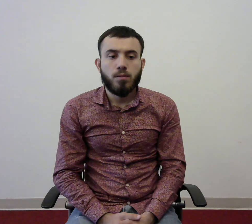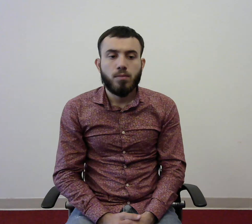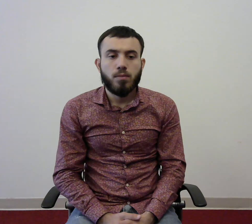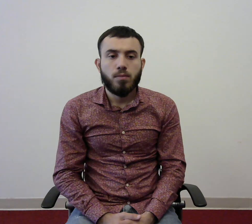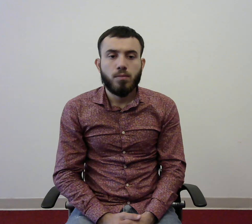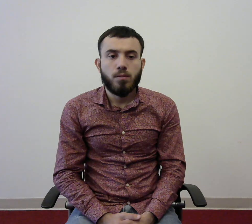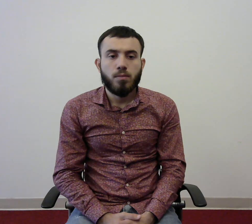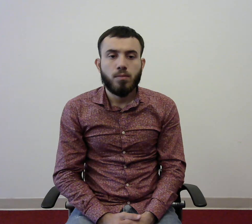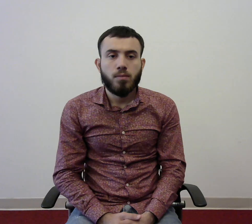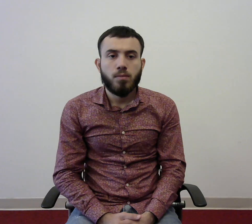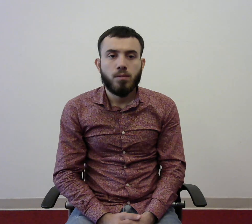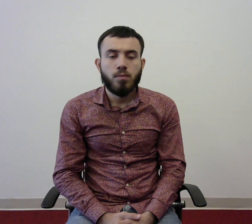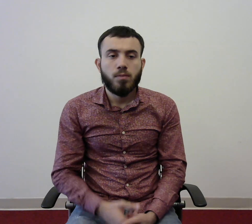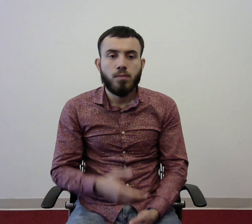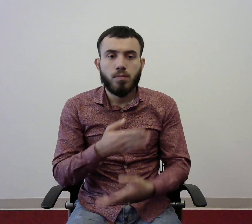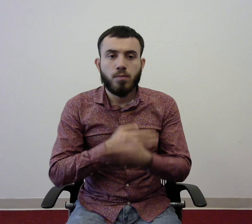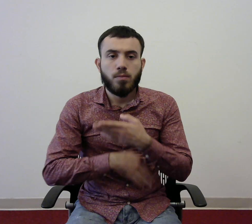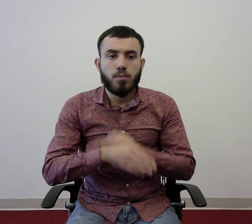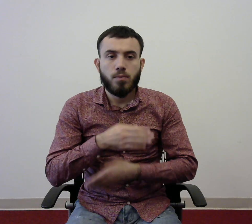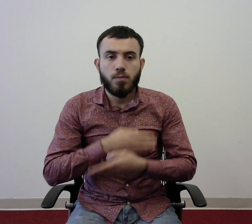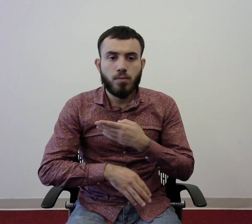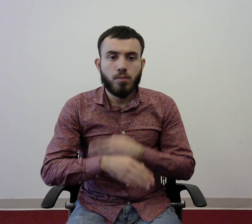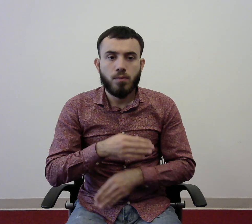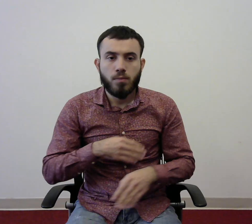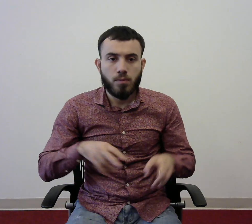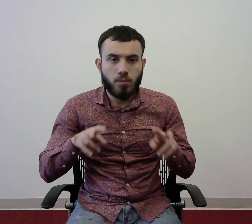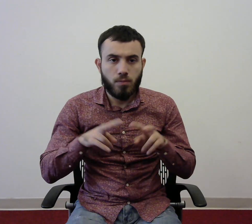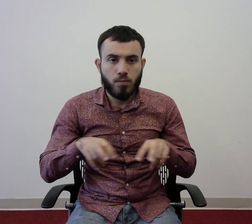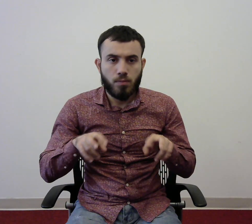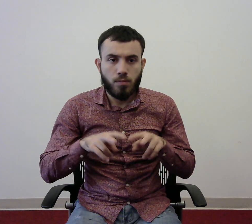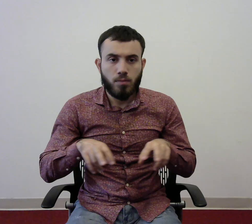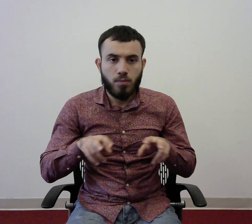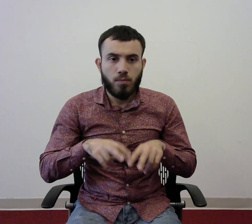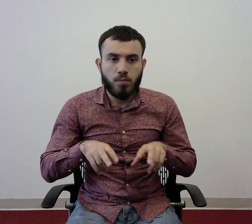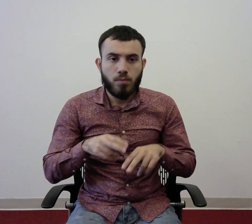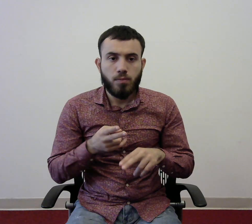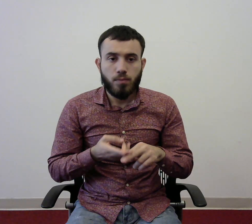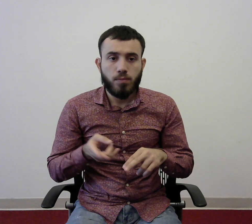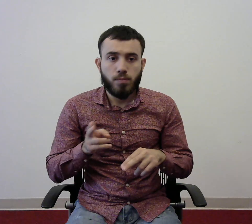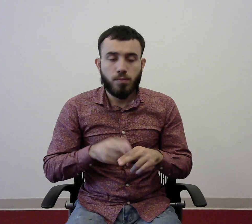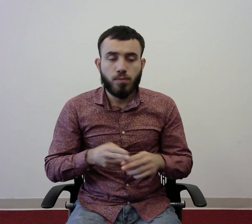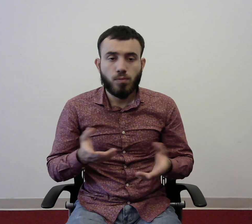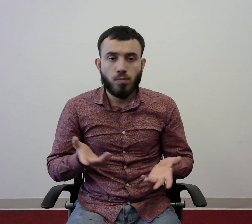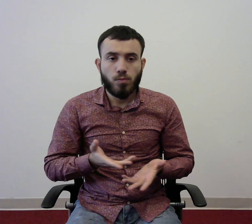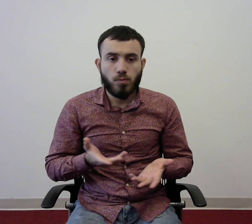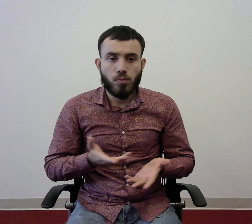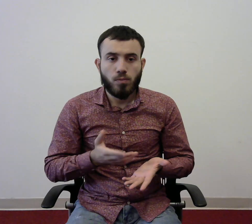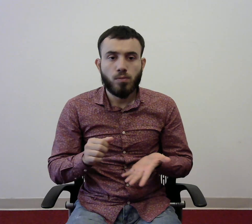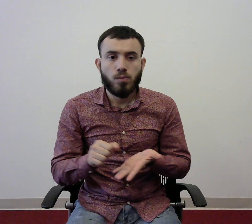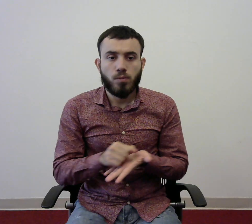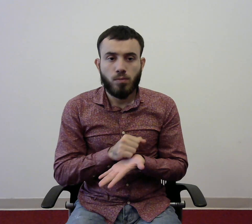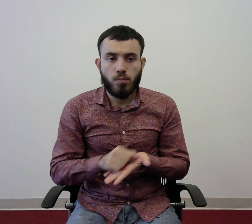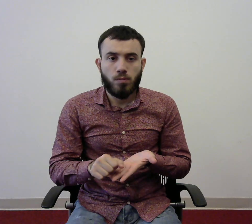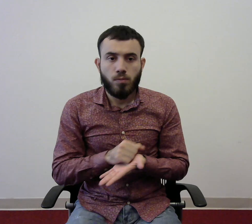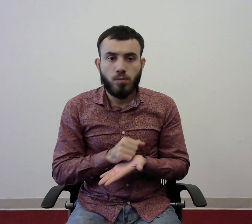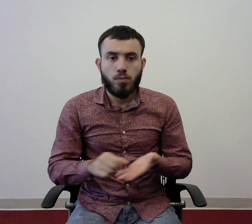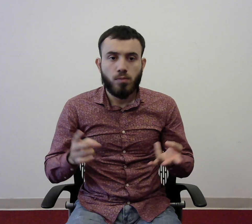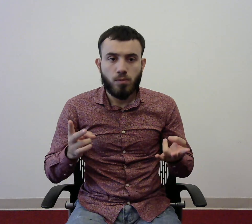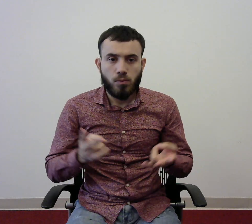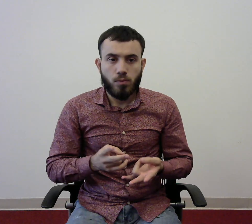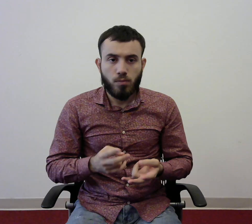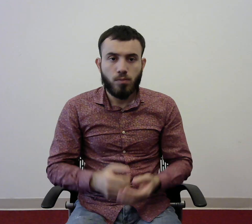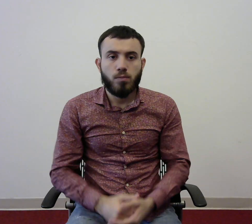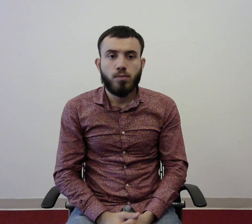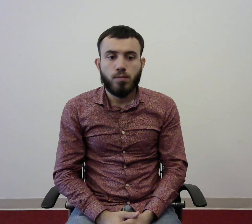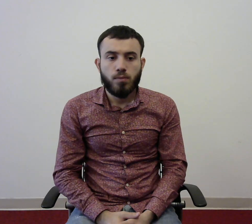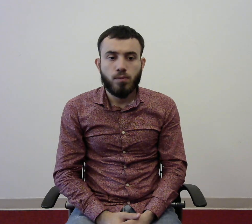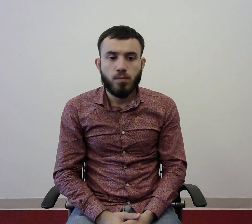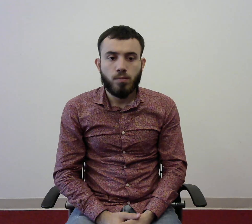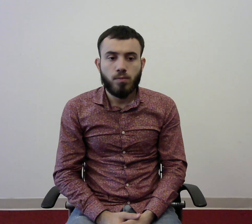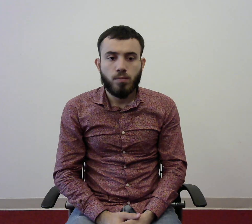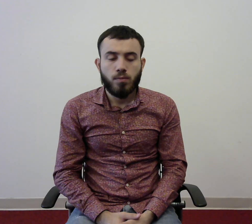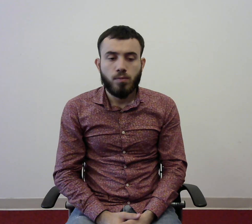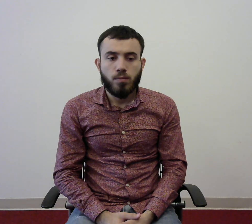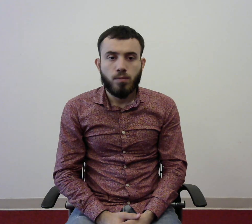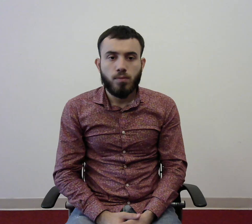Əlilliyin müəyyən edilməsi üçün hansı sənədlər lazımdır